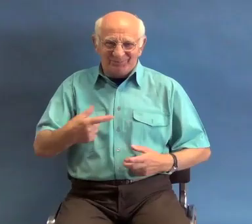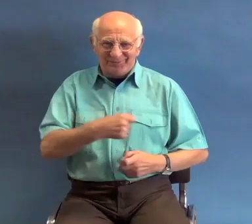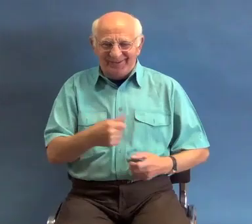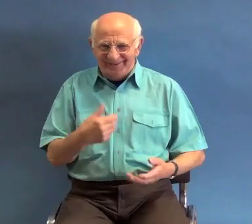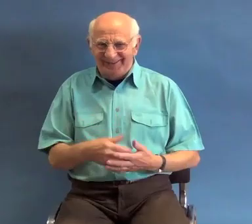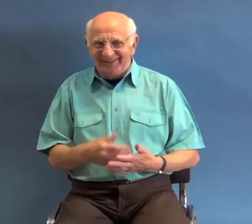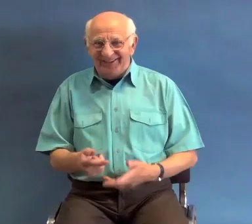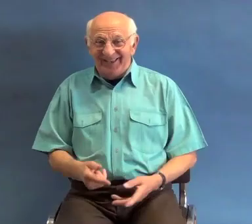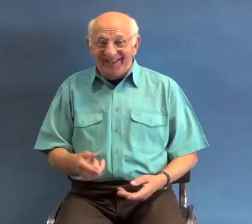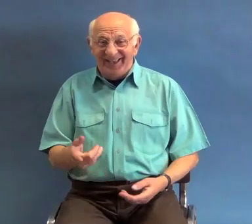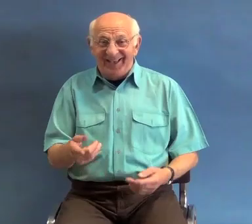To dlatego.